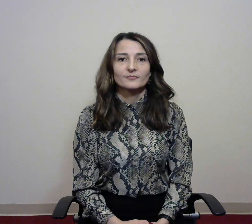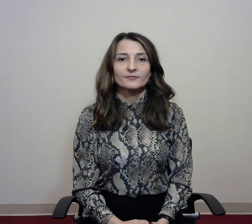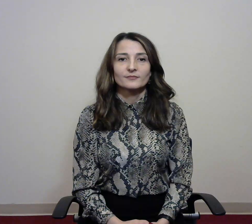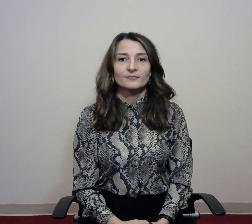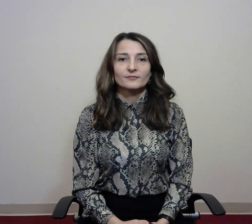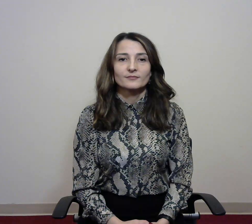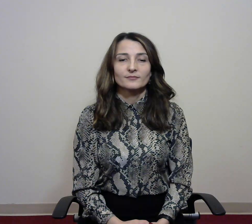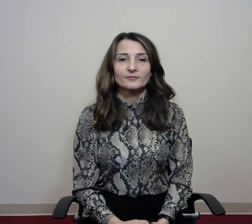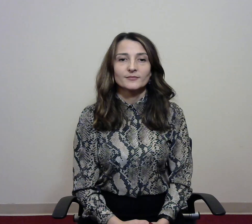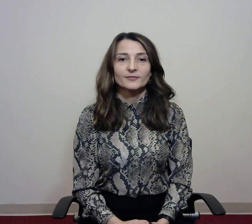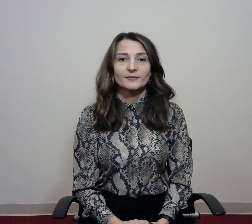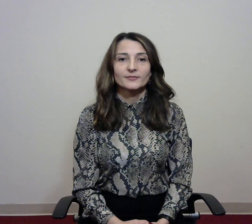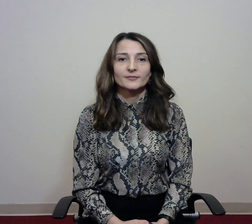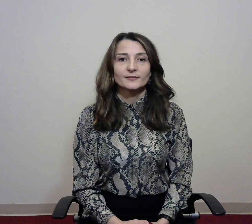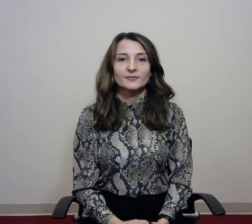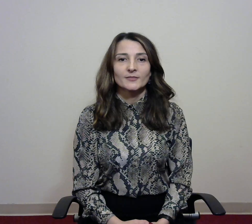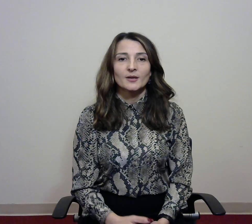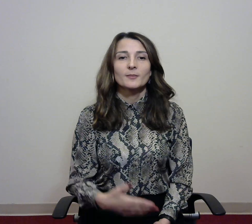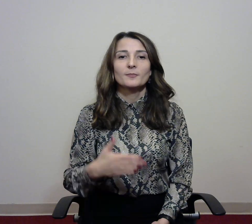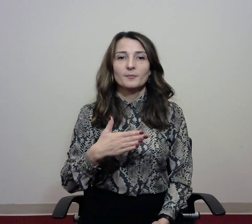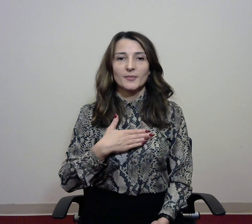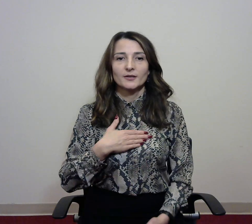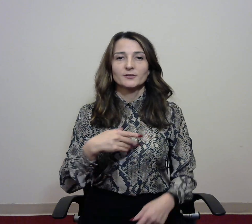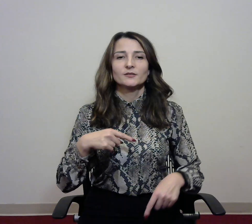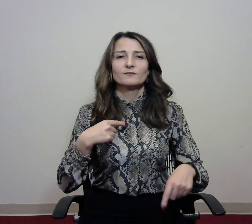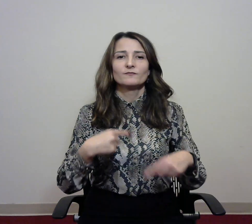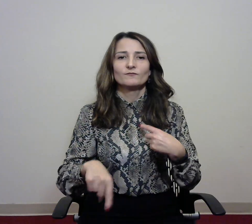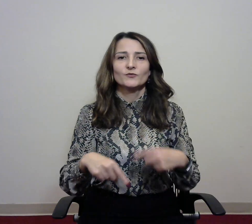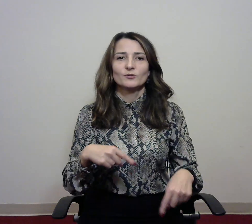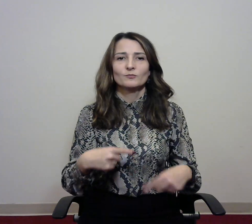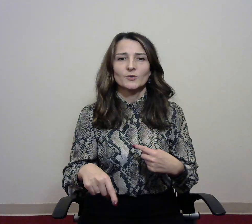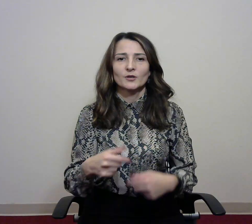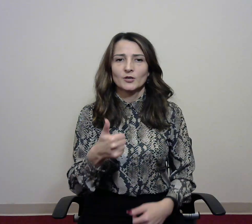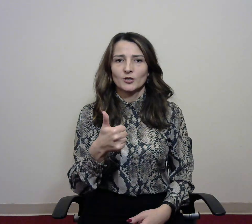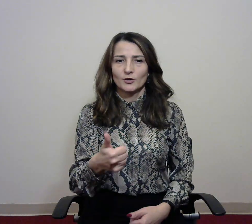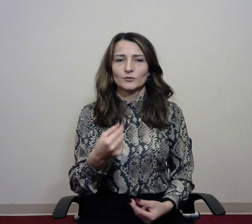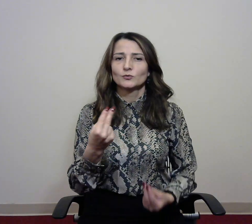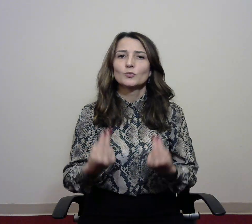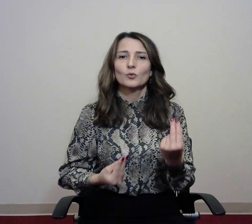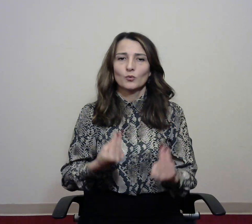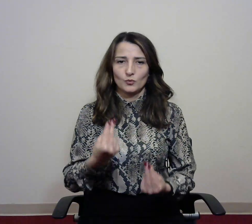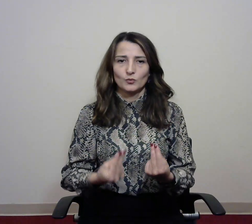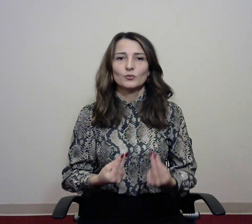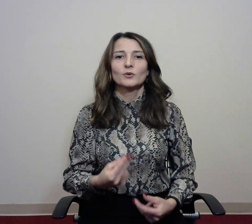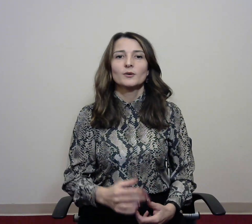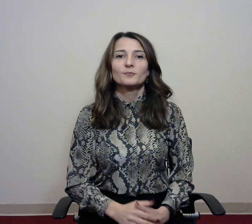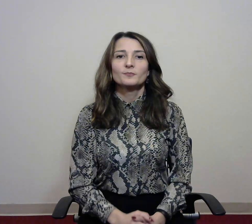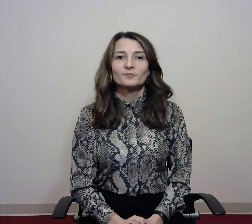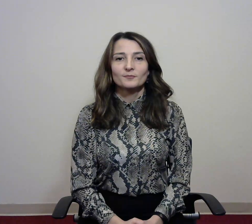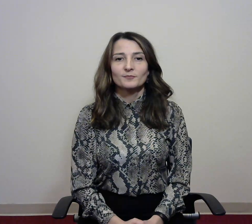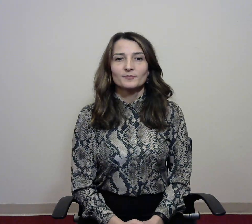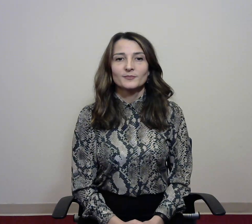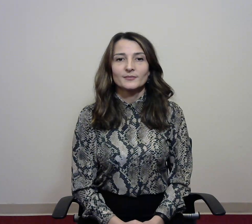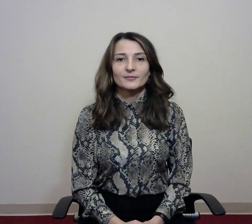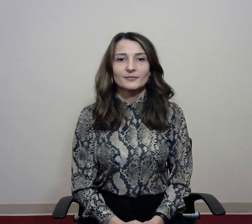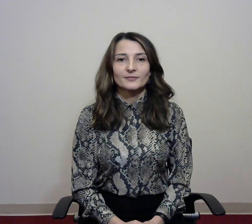Mən futbolu yaxşı oynayıram